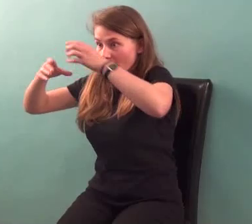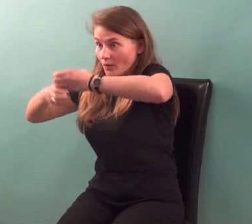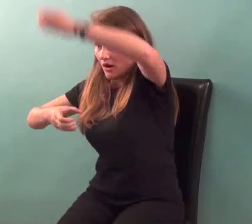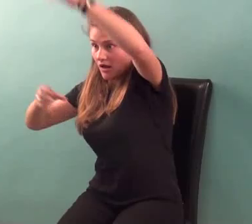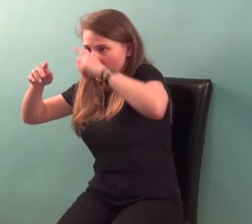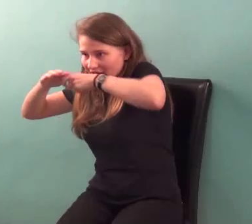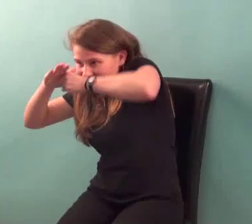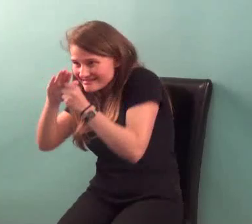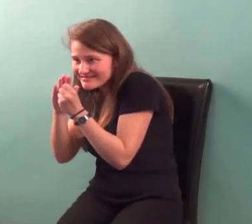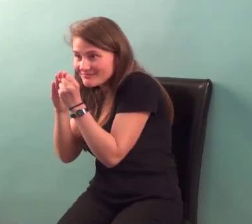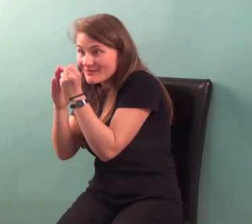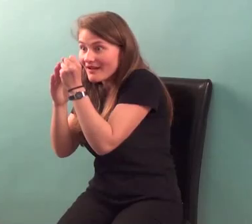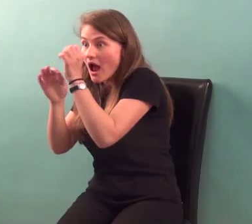Wchodzi w tą rurę.